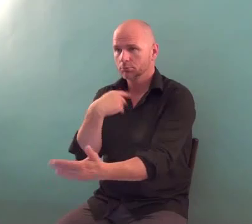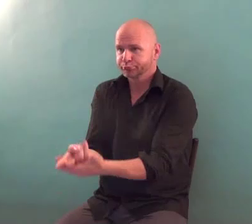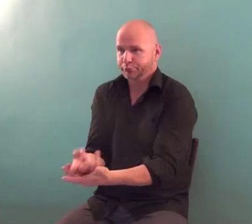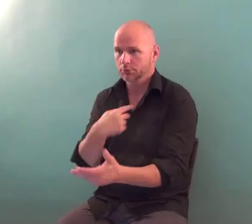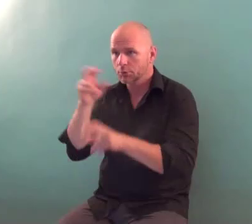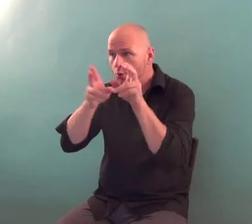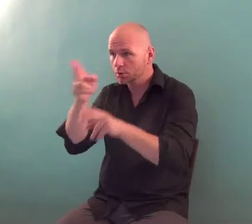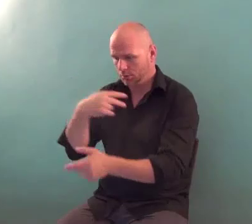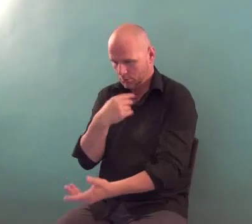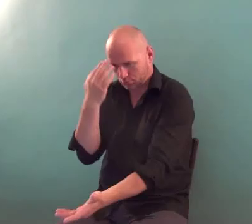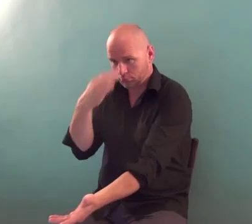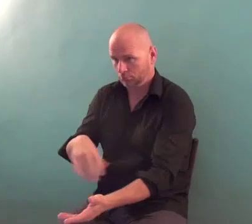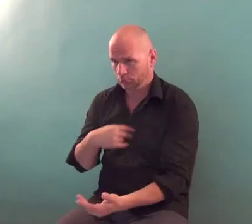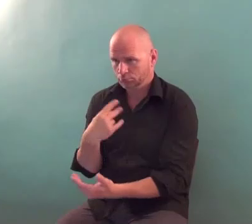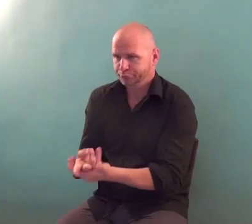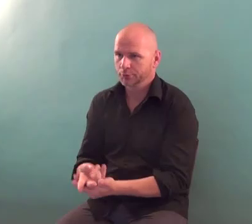Jak pójdę do hotelu, ja tego nie znam, nie dam rady.